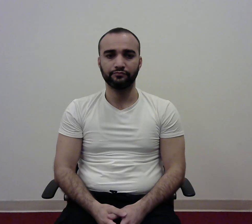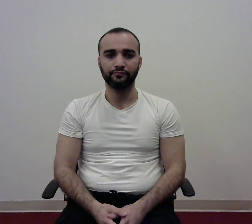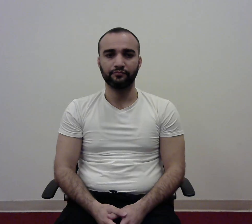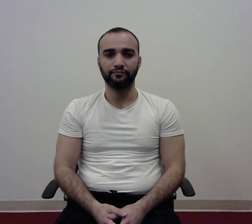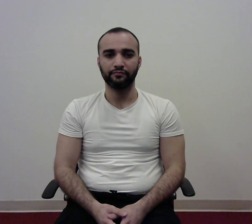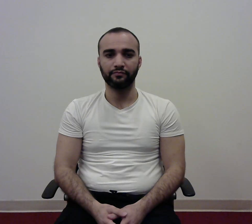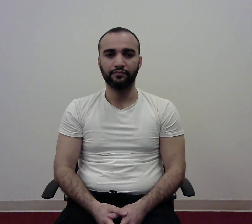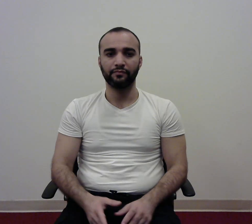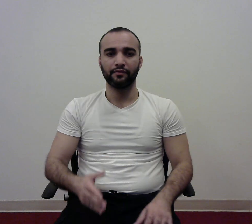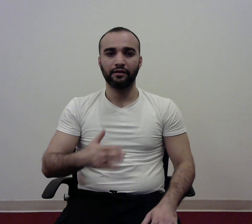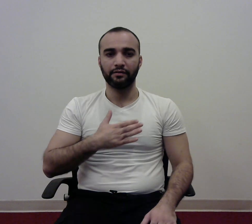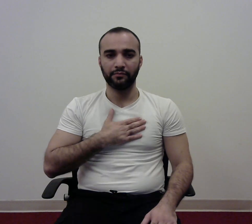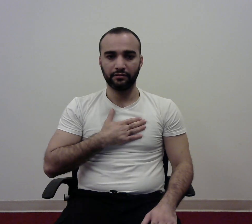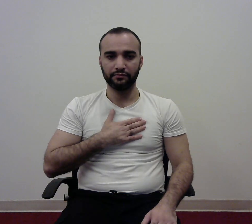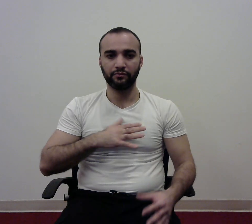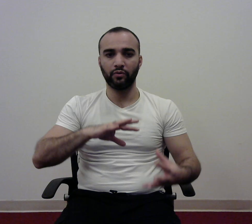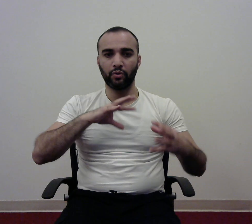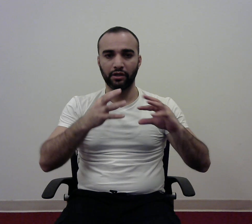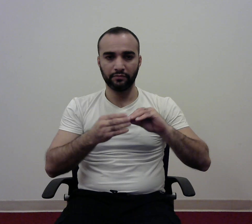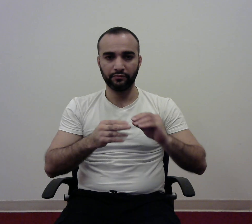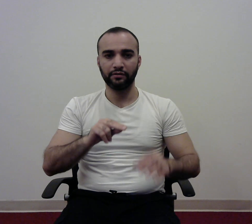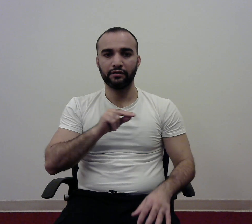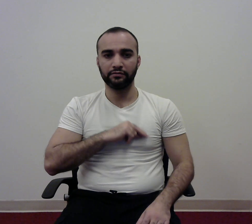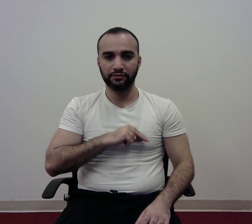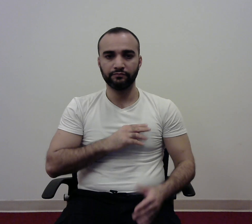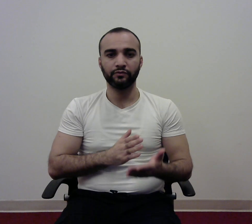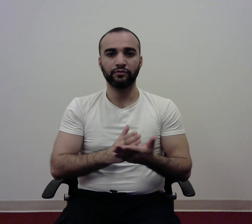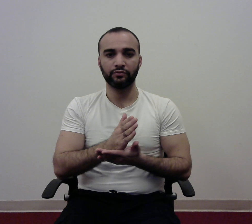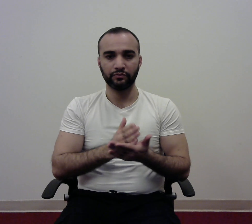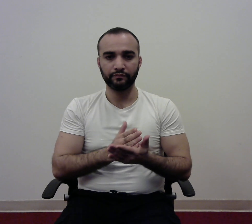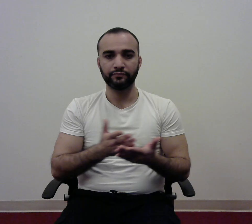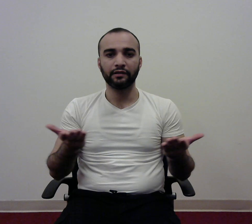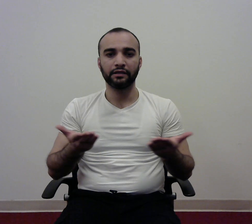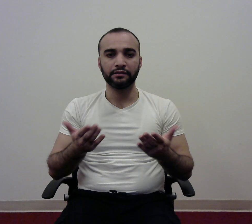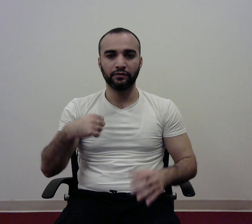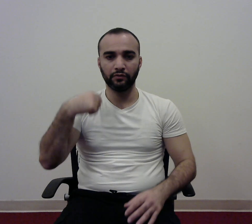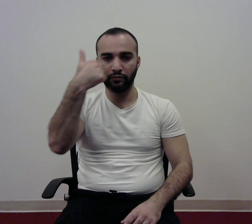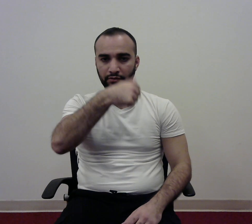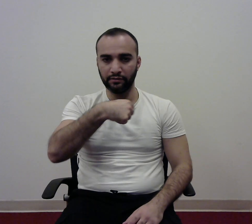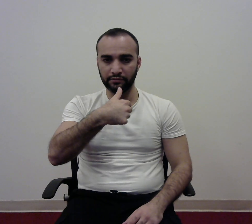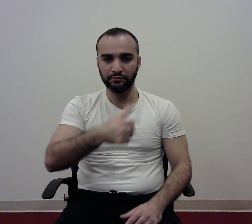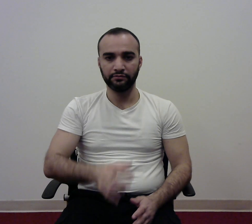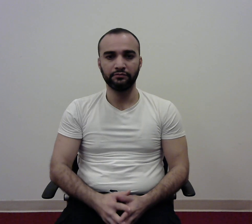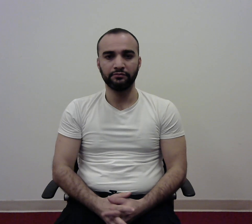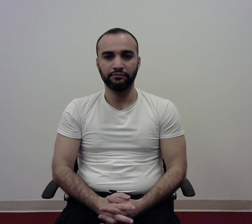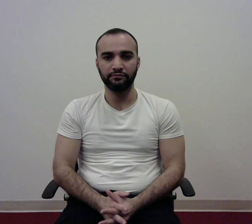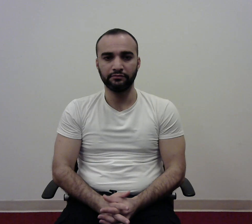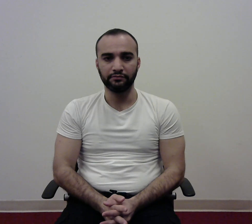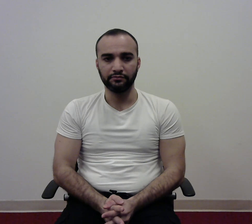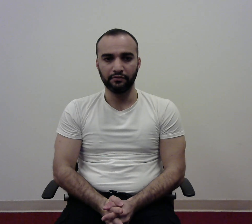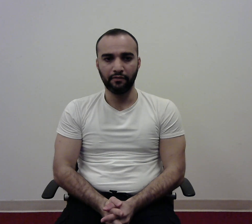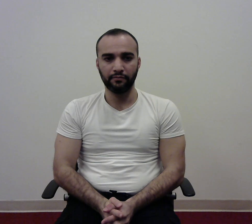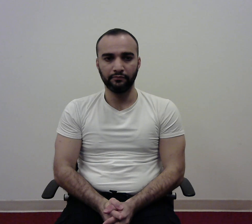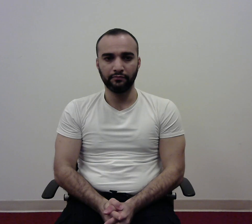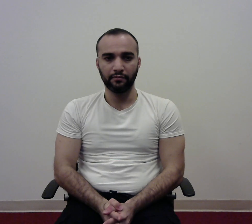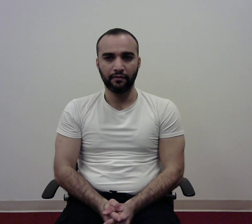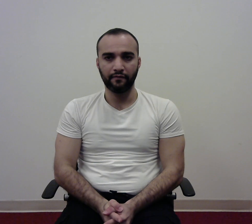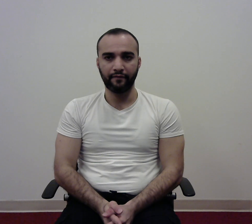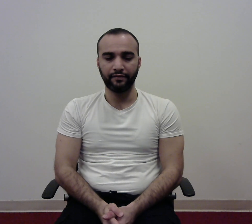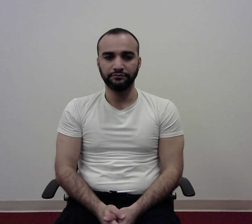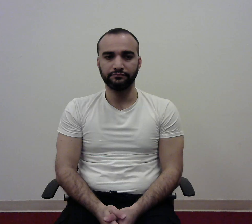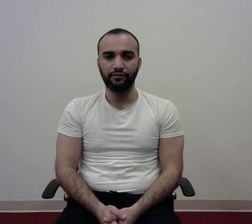Mənim ümumi iş stajım neçə ildir?